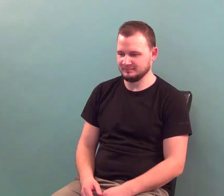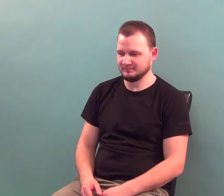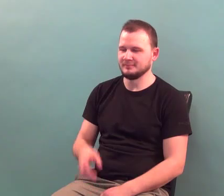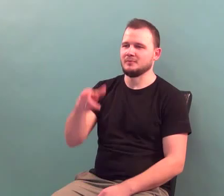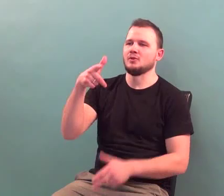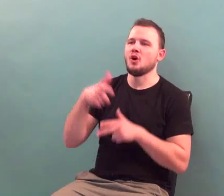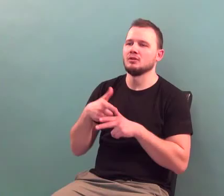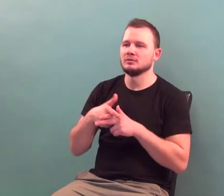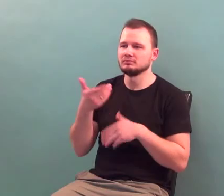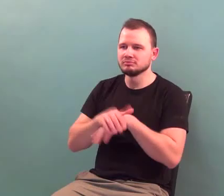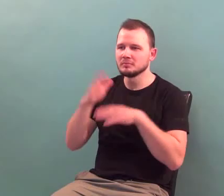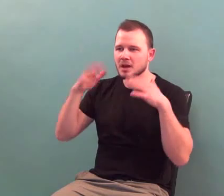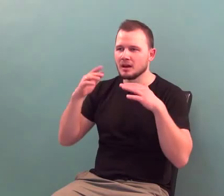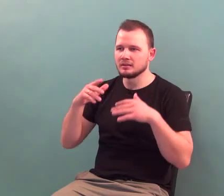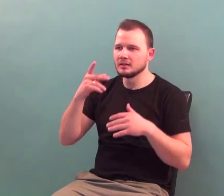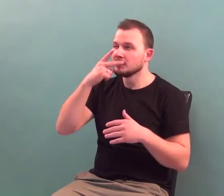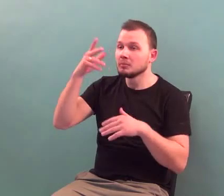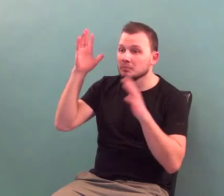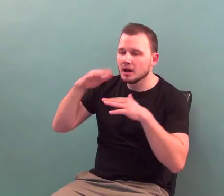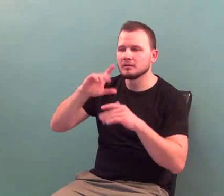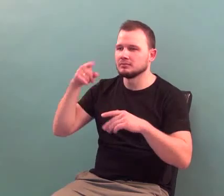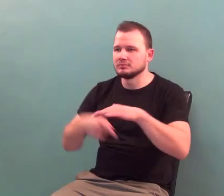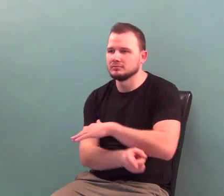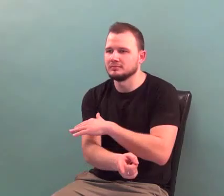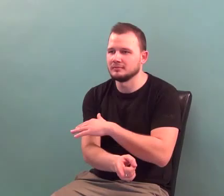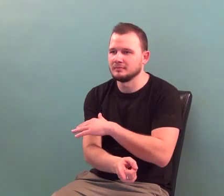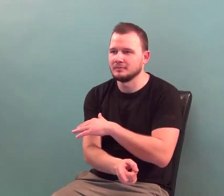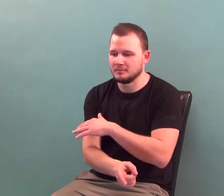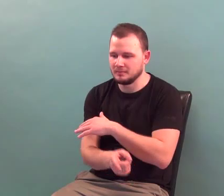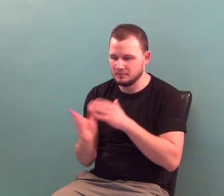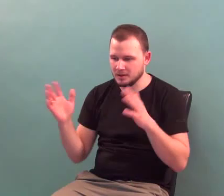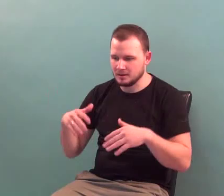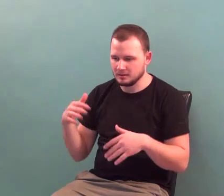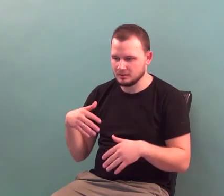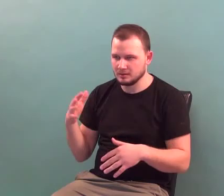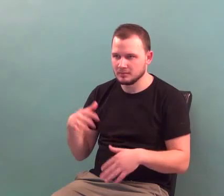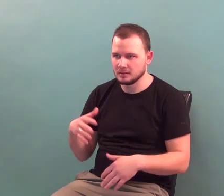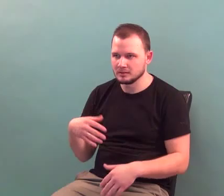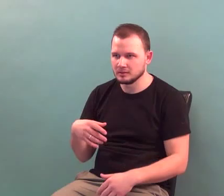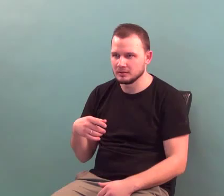Deszcz nie jest dla koni, jak spadnie deszcz, to konie muszą się schować.